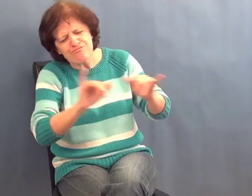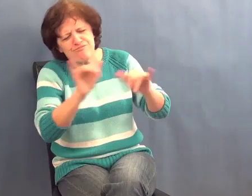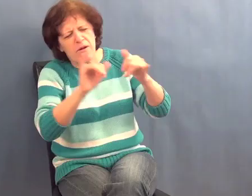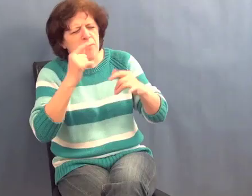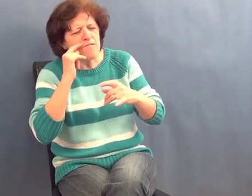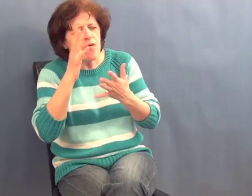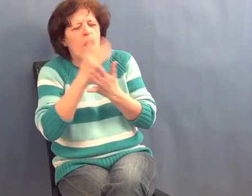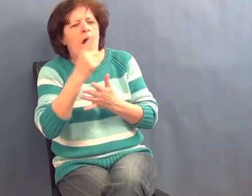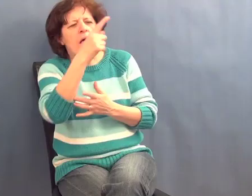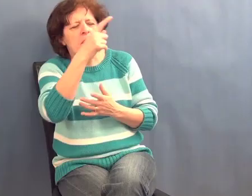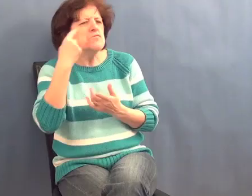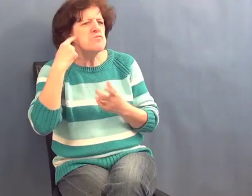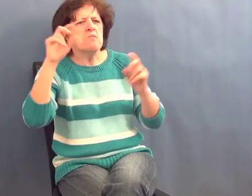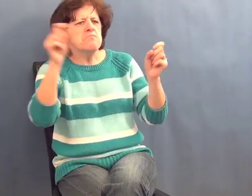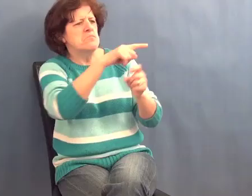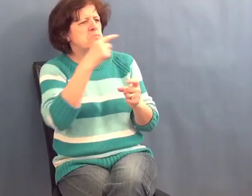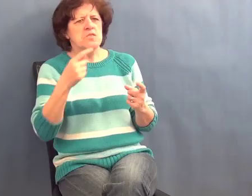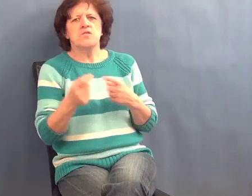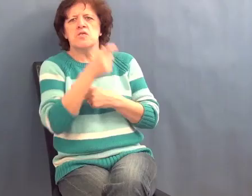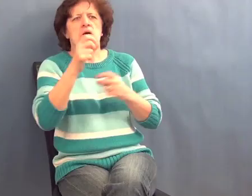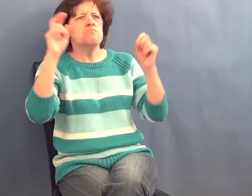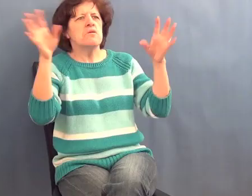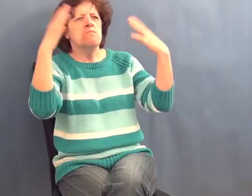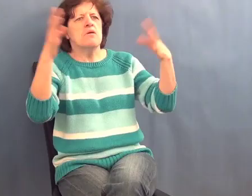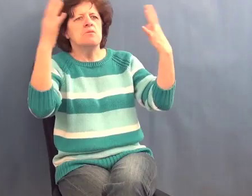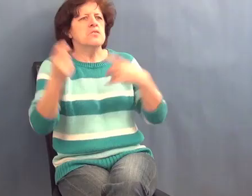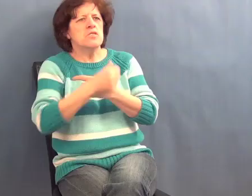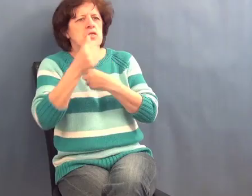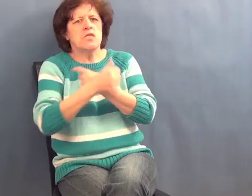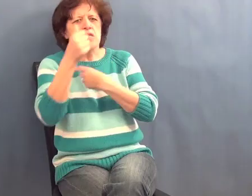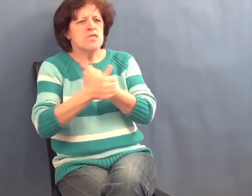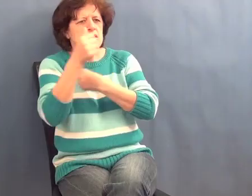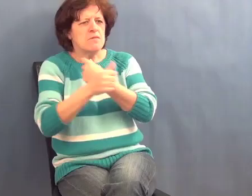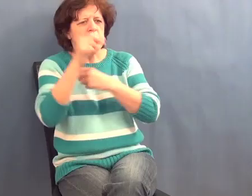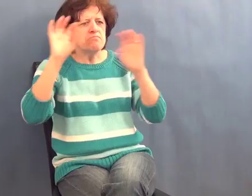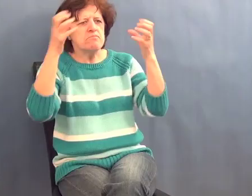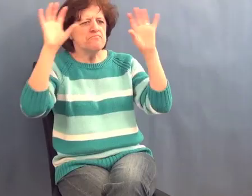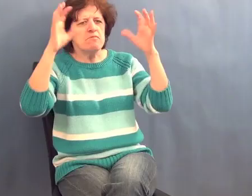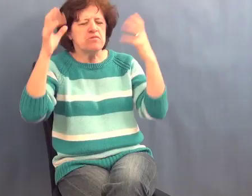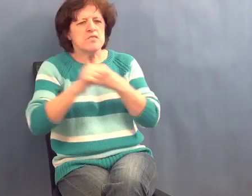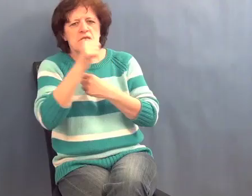Nagle usłyszeli alarm. Co się stało, że się włączył alarm? Co się stało?